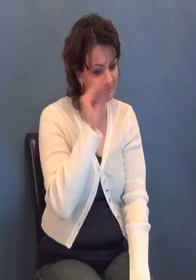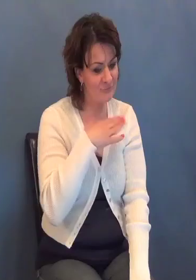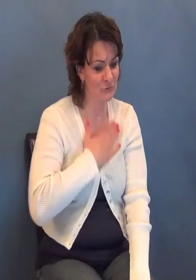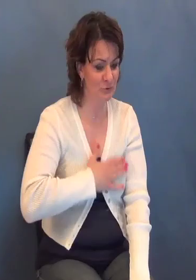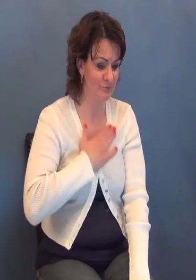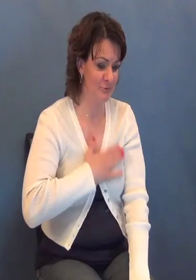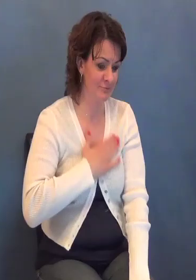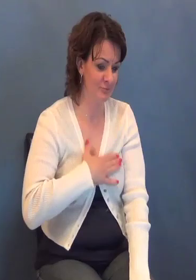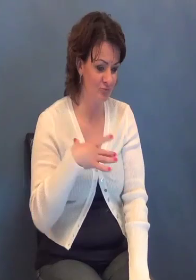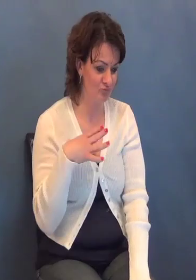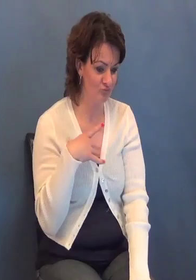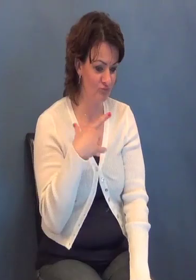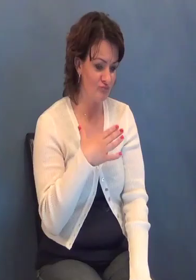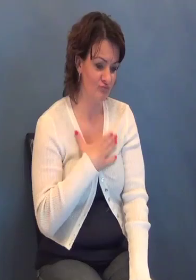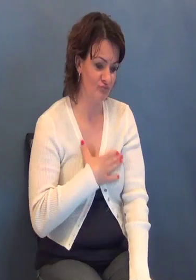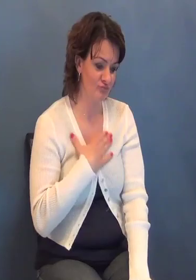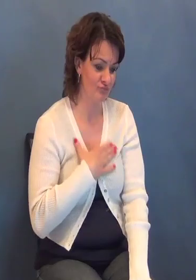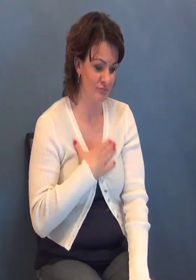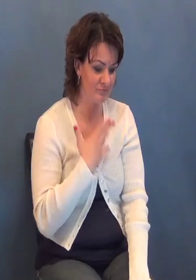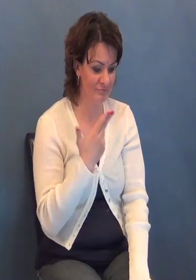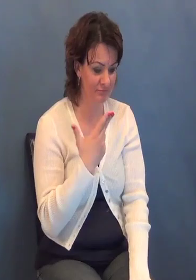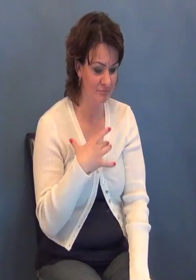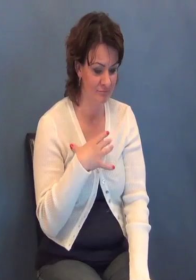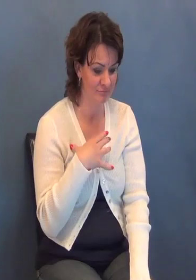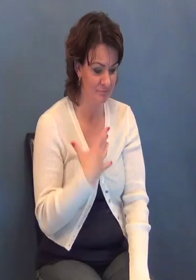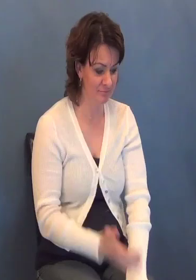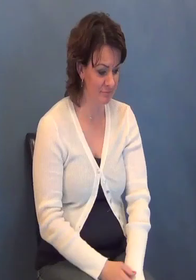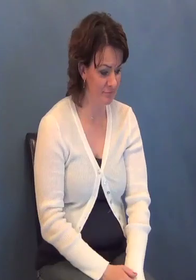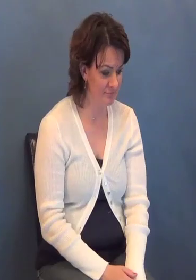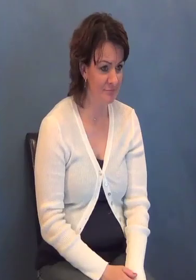Mówię ci, że w sobotę mam wolne, w niedzielę wolne.